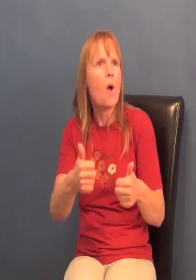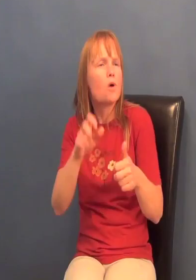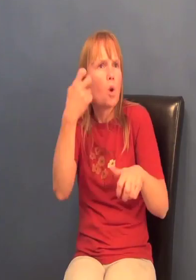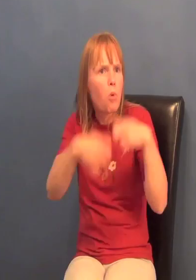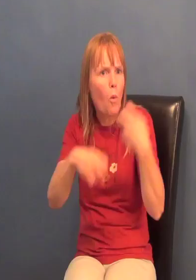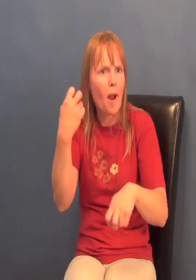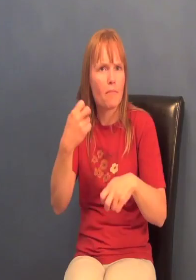"- Był problem."